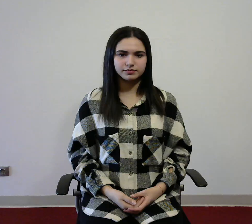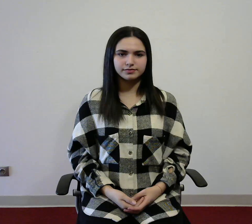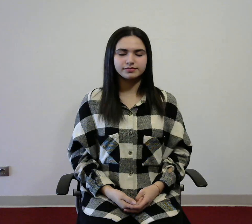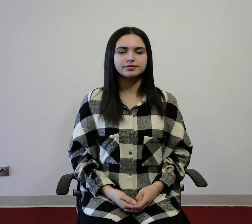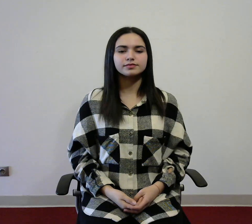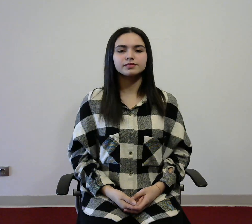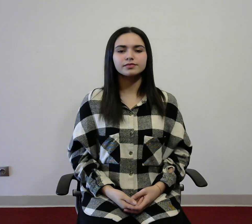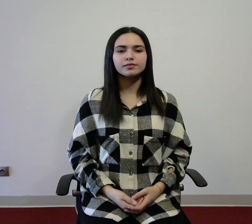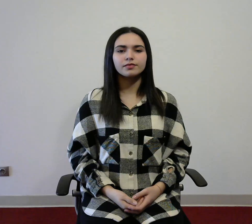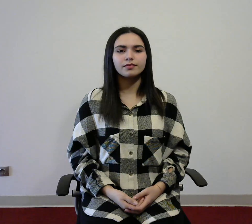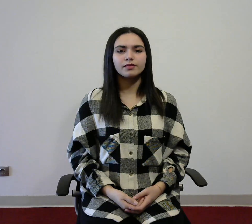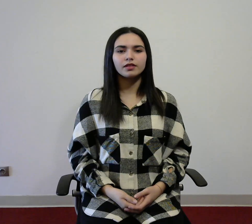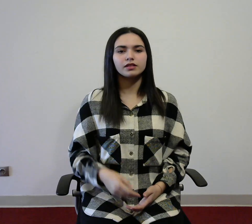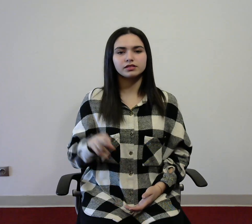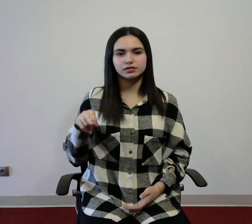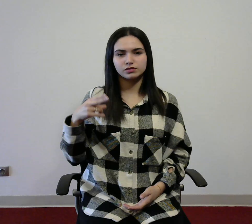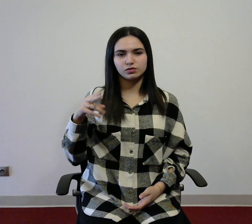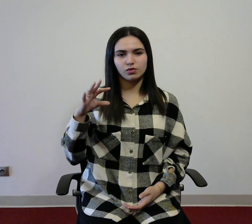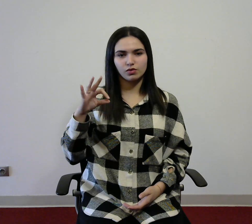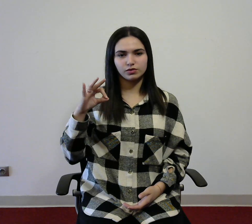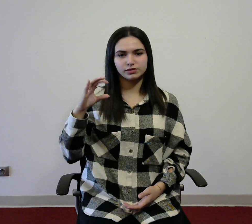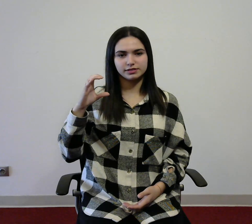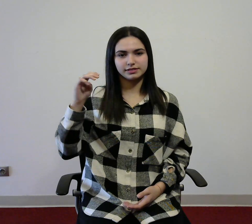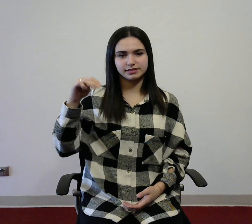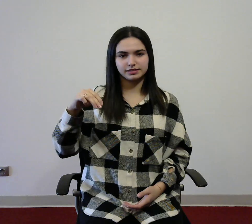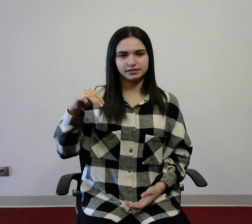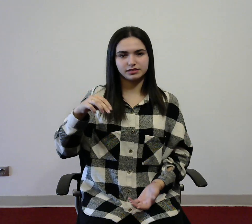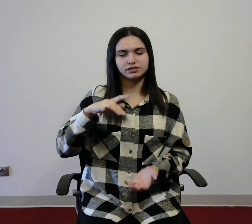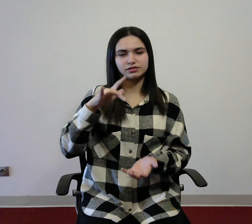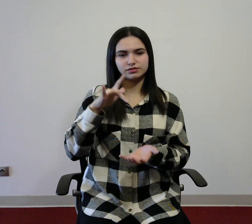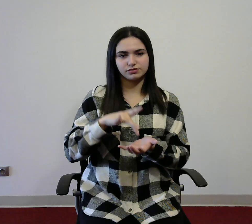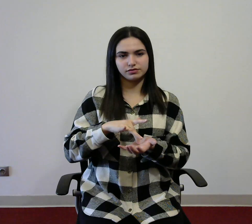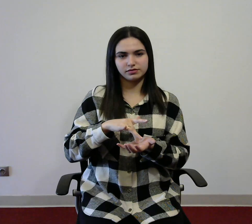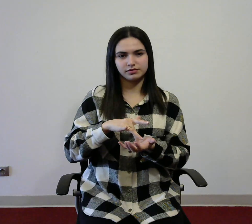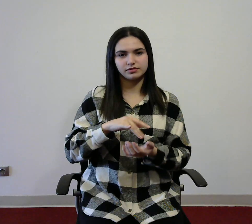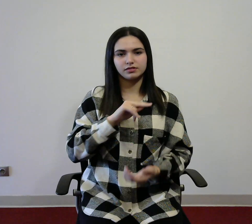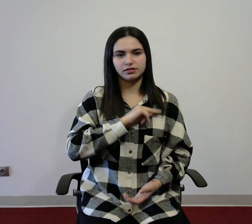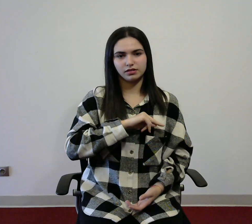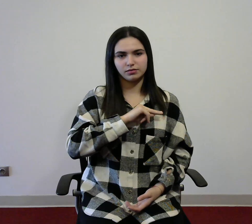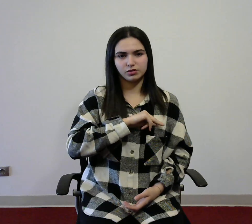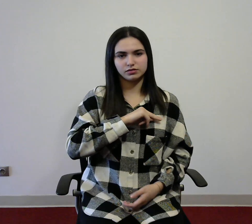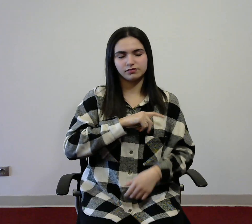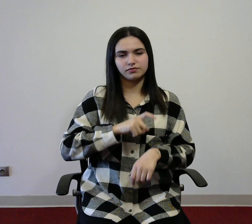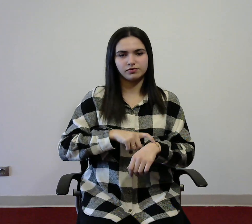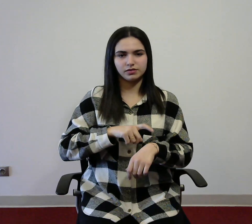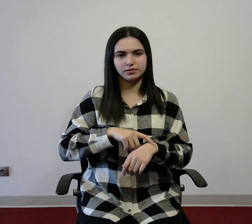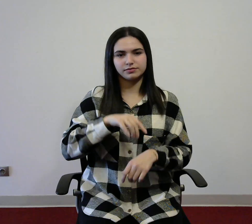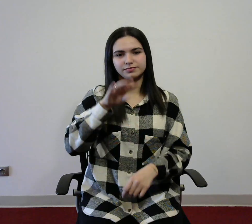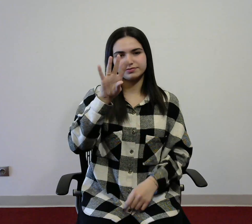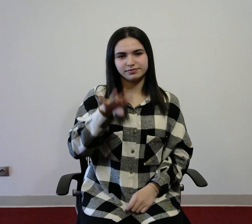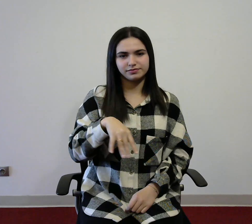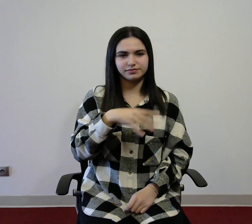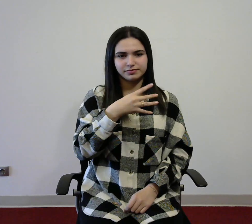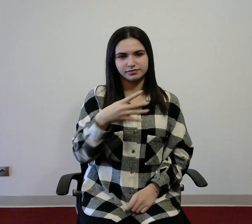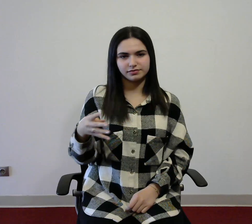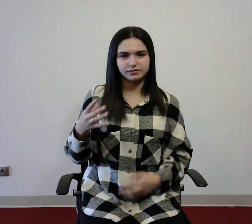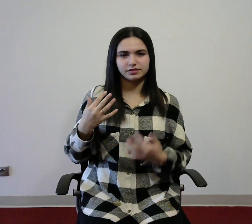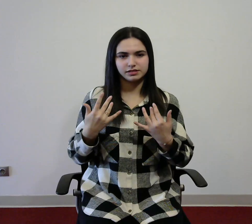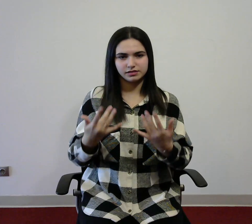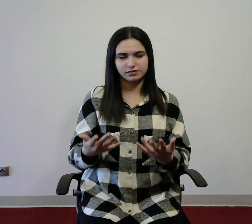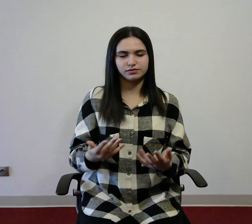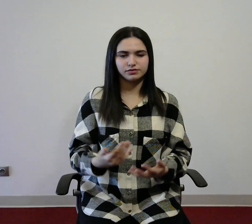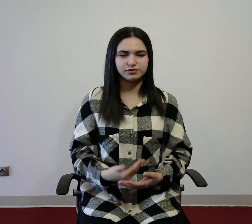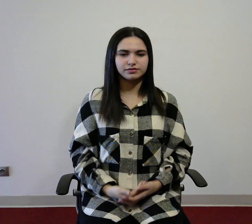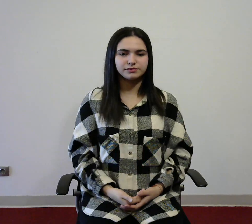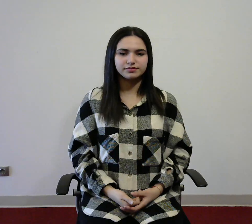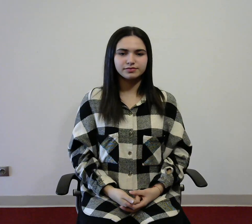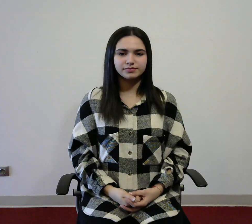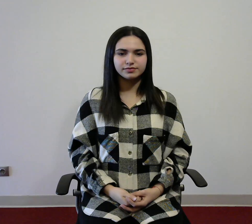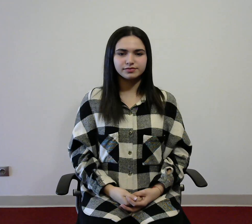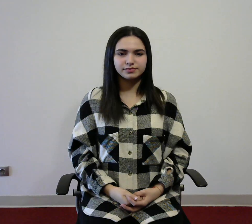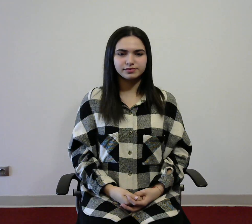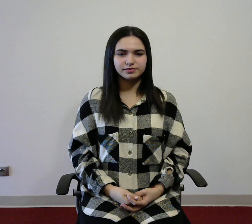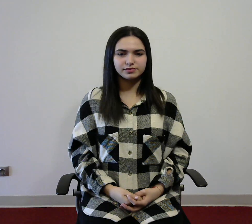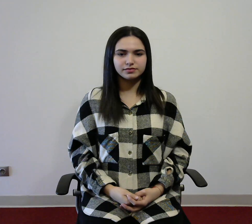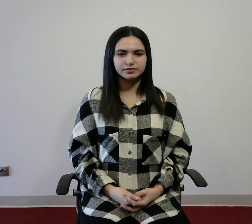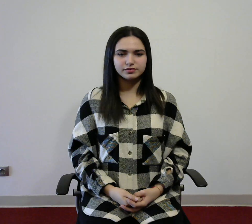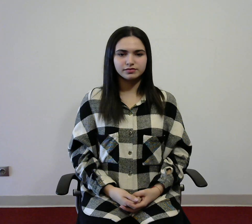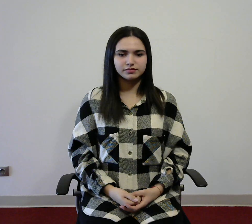DOST Mərkəzlərində iş saatı,qrafiki necədir?